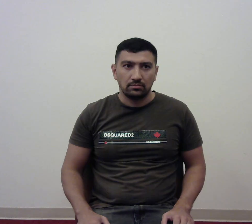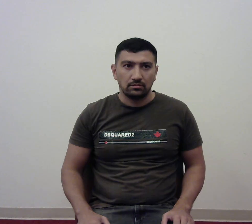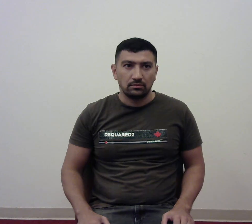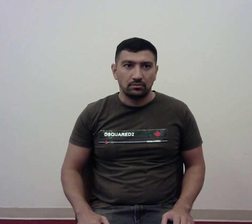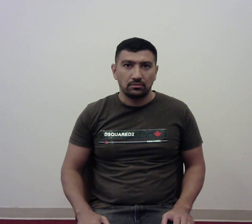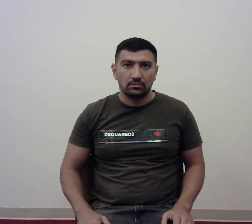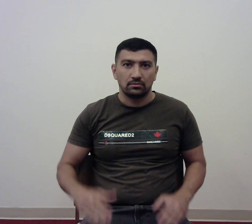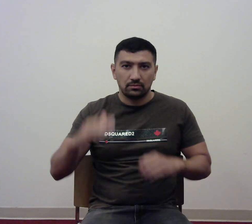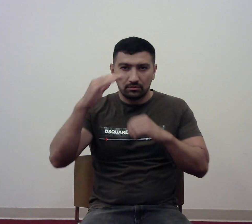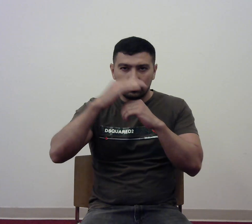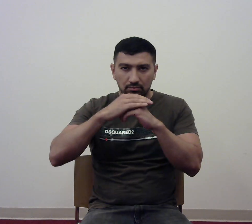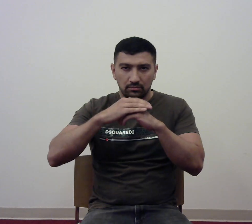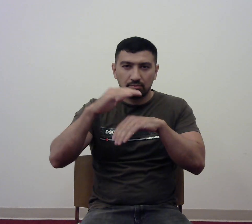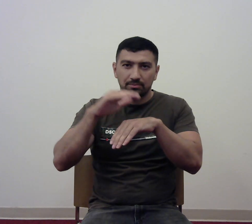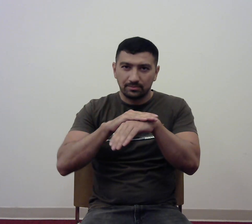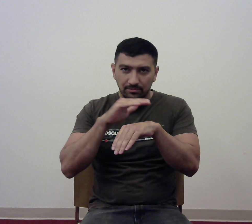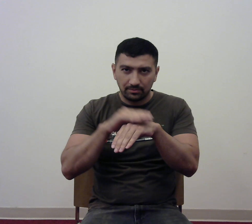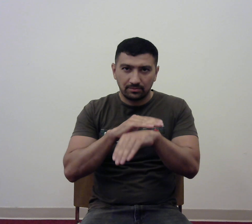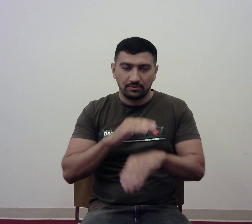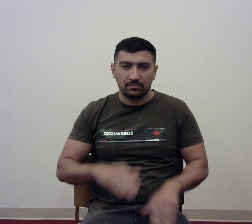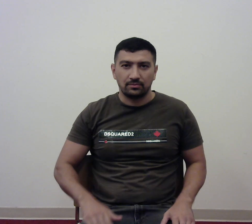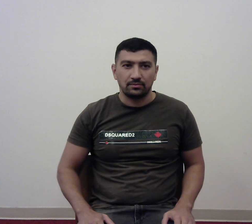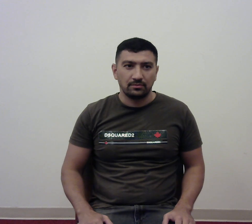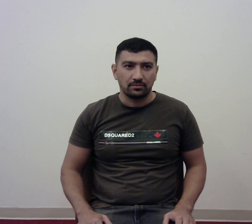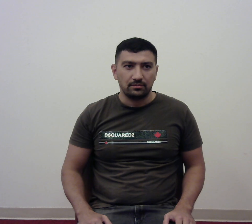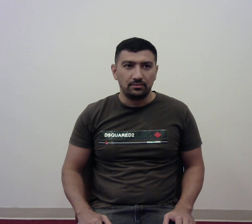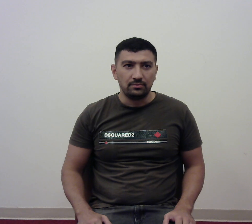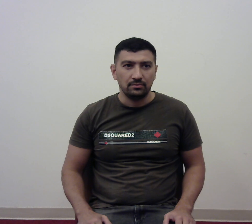Axşamınız xeyir